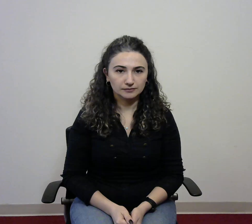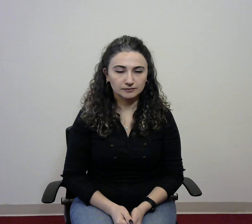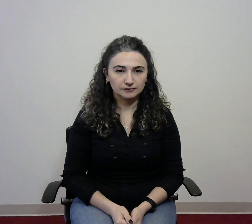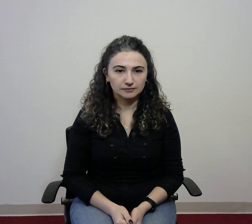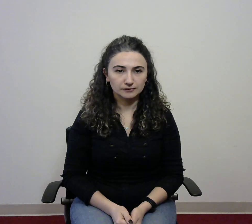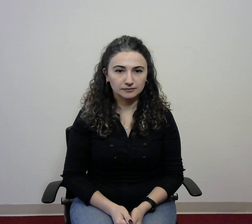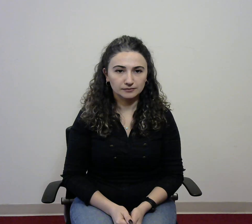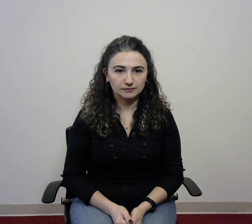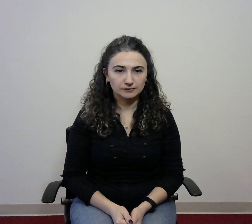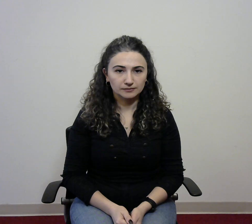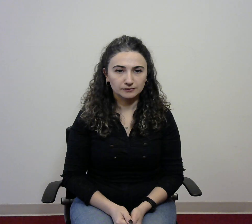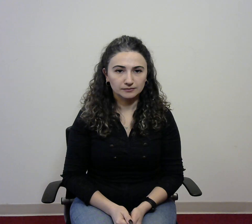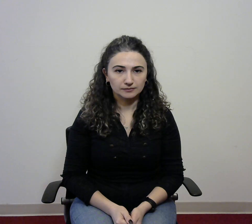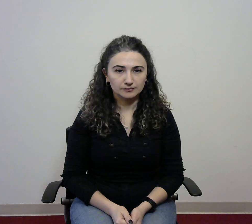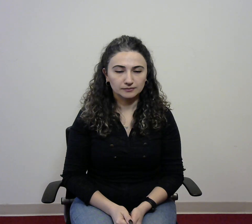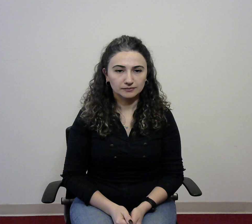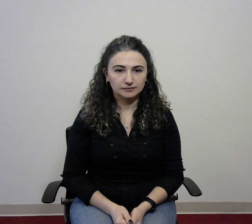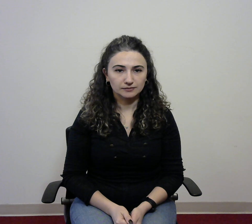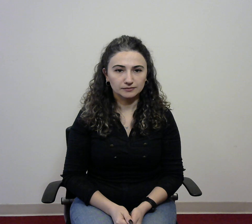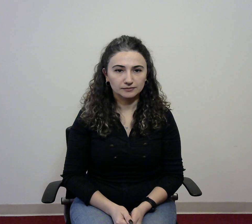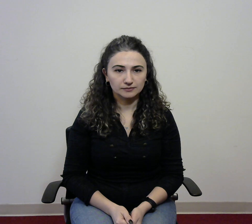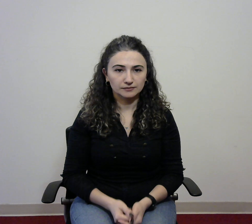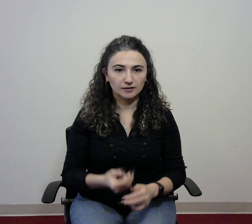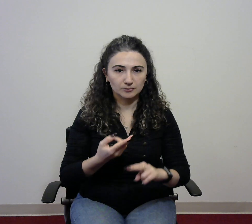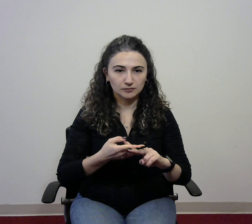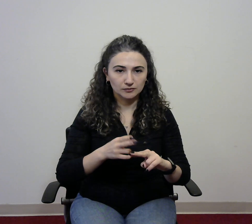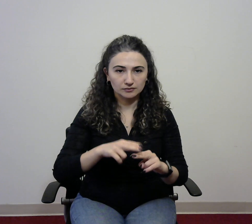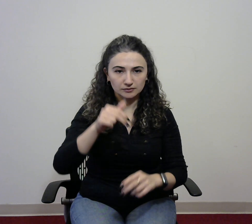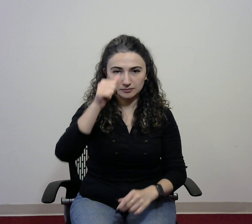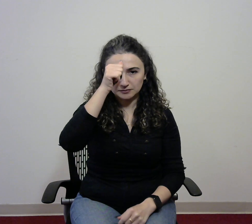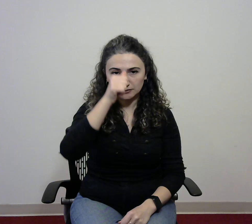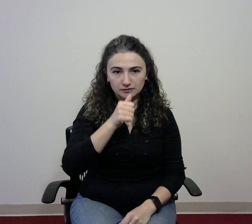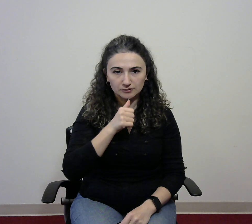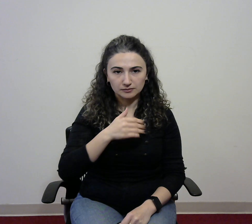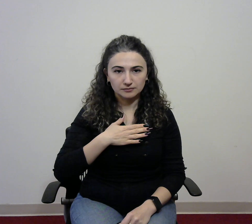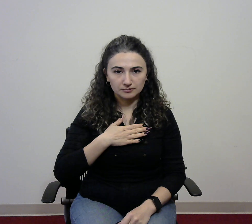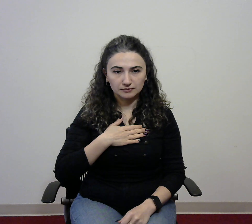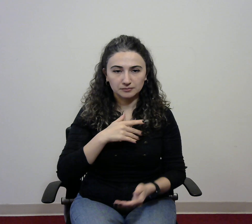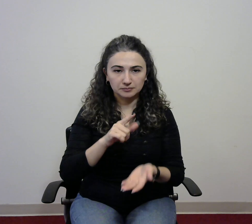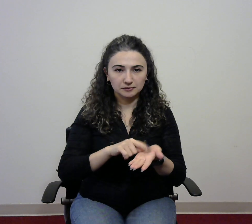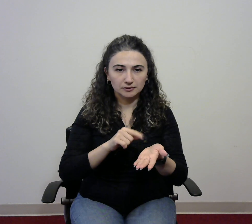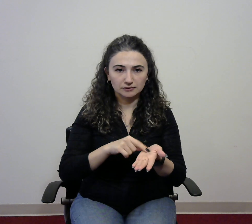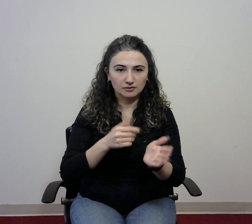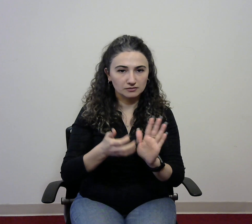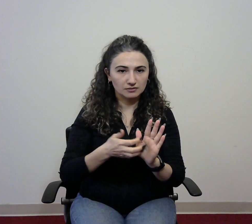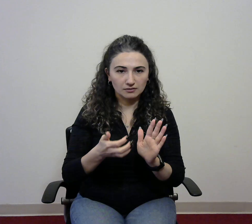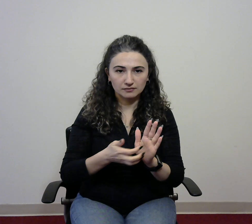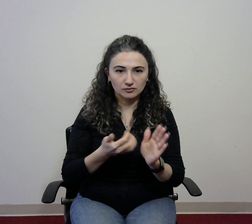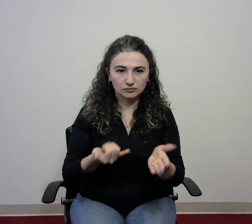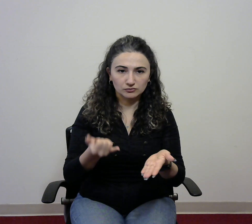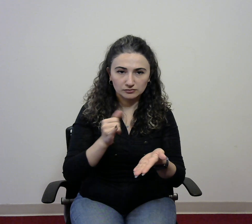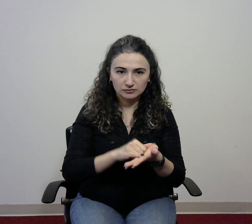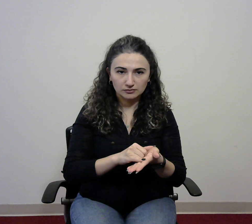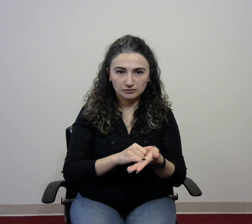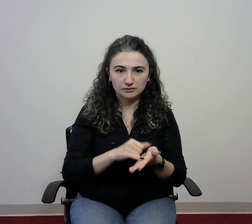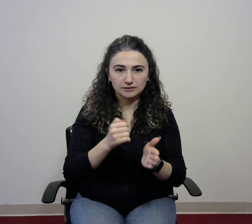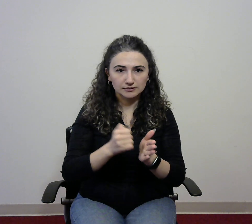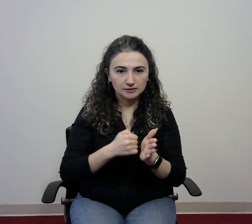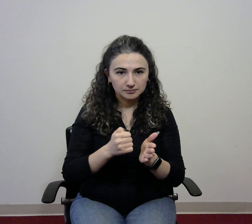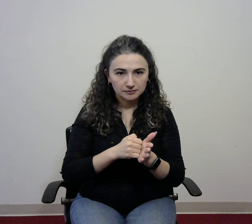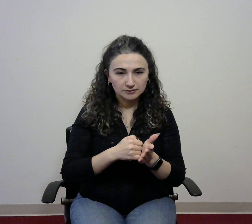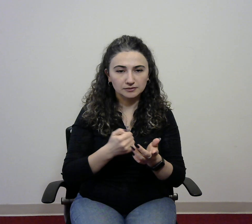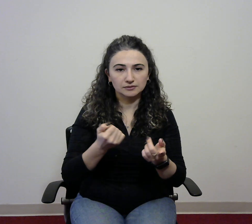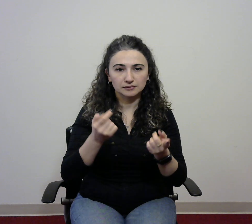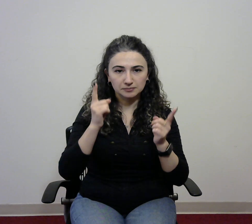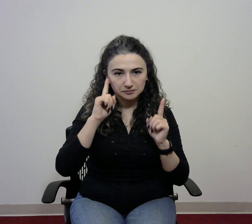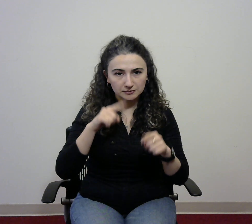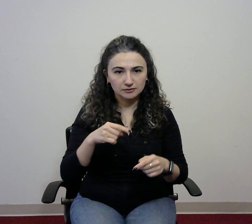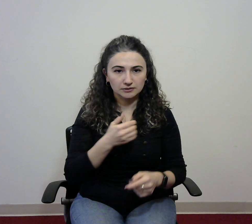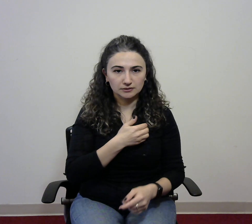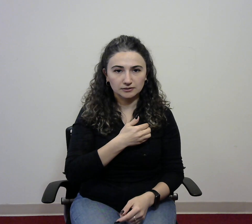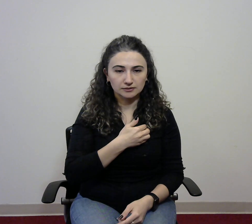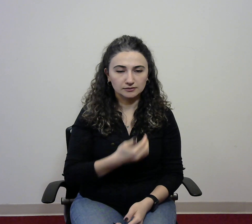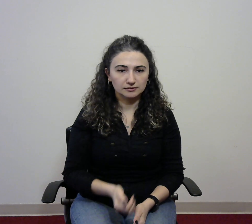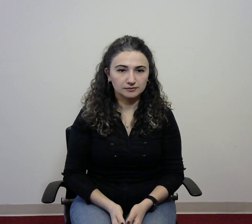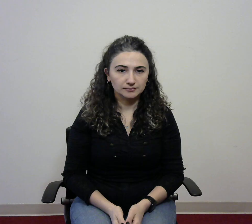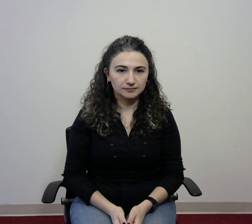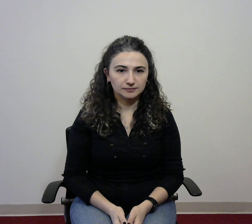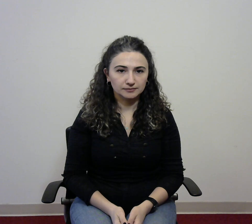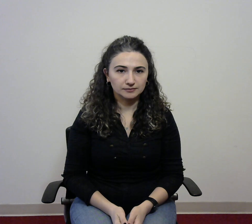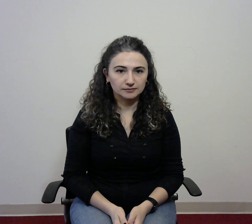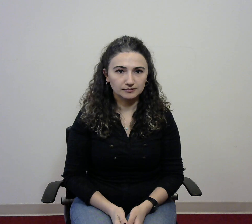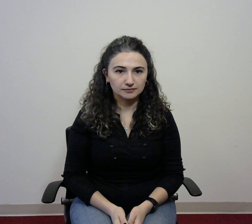Bu ay mənim pensiyam əksik yüklənib, səbəbini bilmək istəyirəm